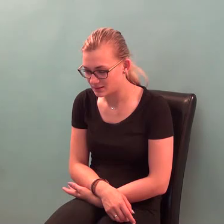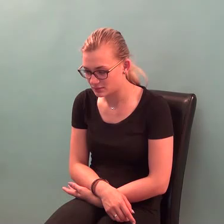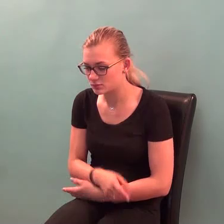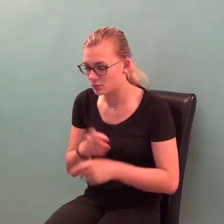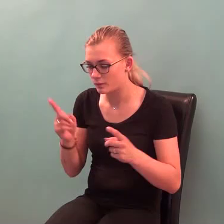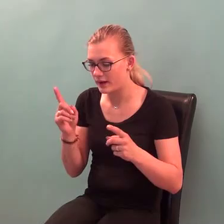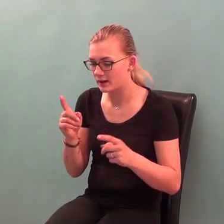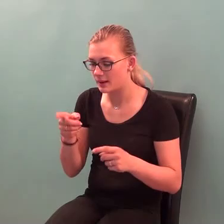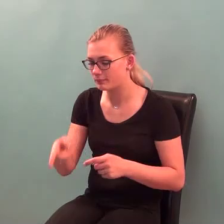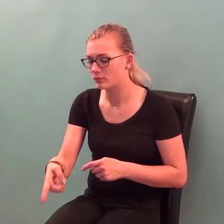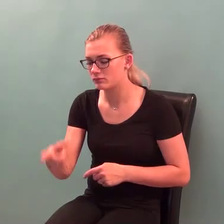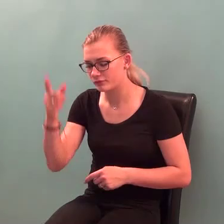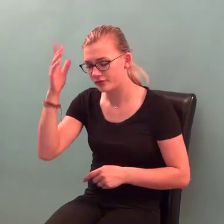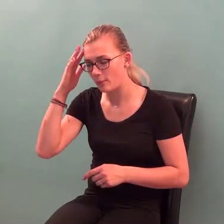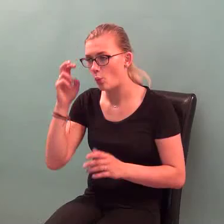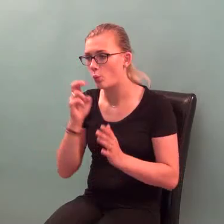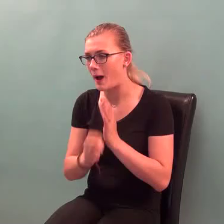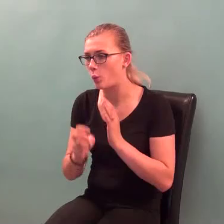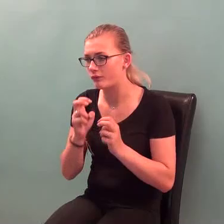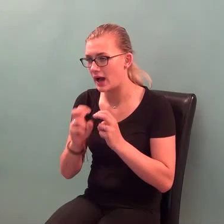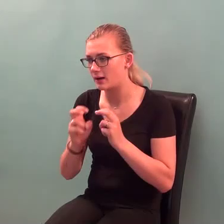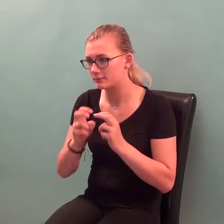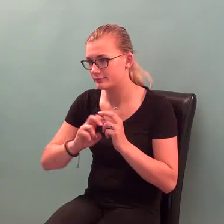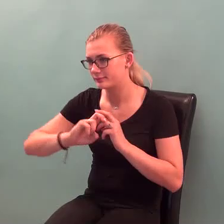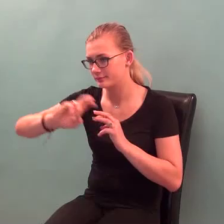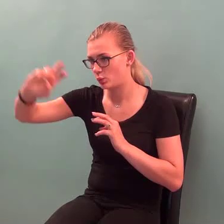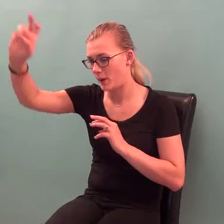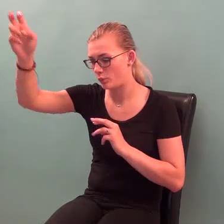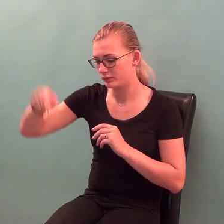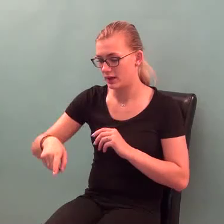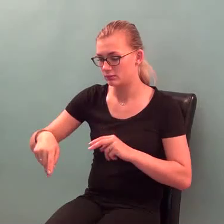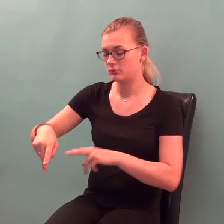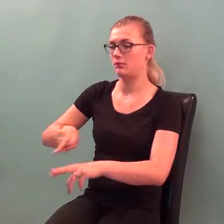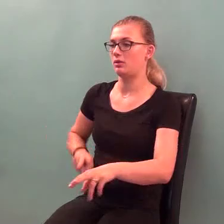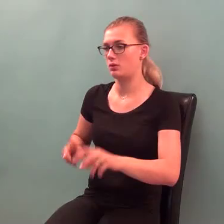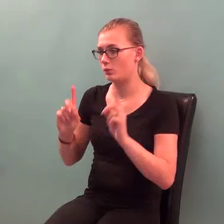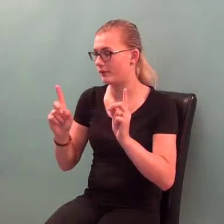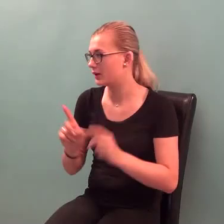Wiem o co chodzi - chodzi o jazdę kolejką na Gubałówkę, że trzeba uważać, żeby nie spaść z kolejki.